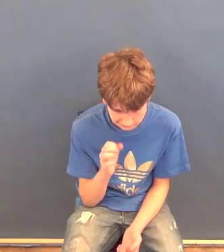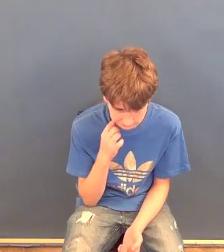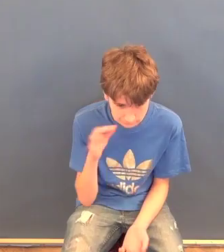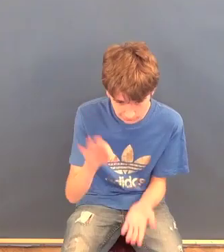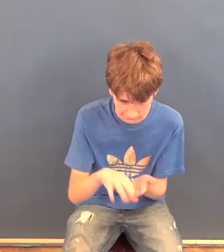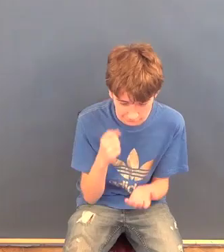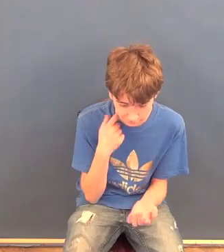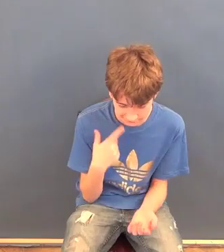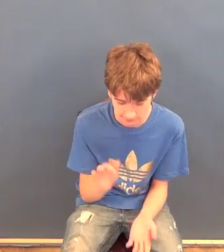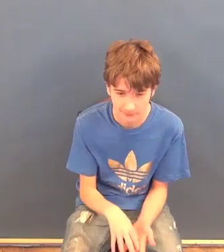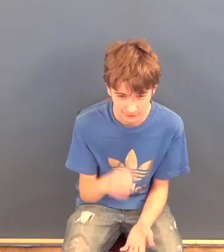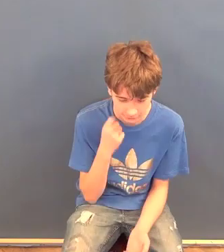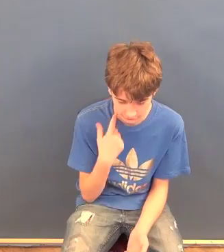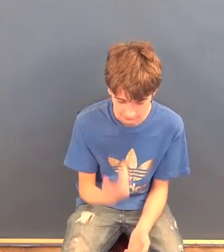To na pewno alkohol.